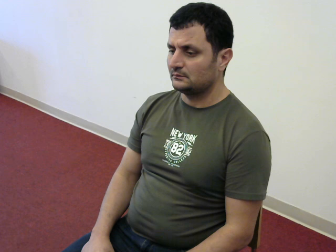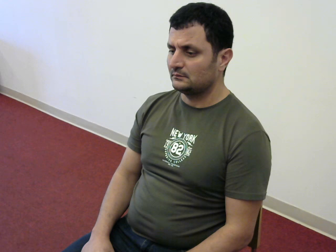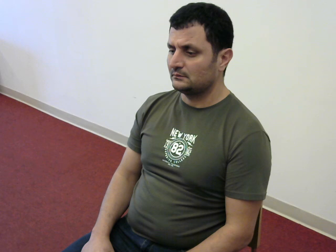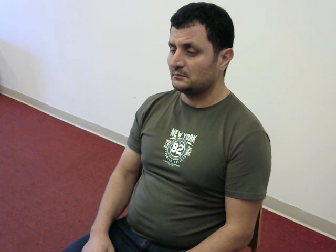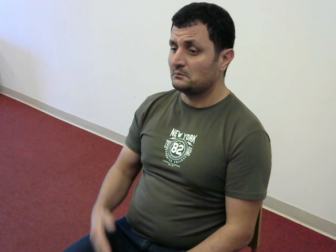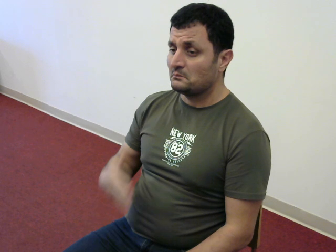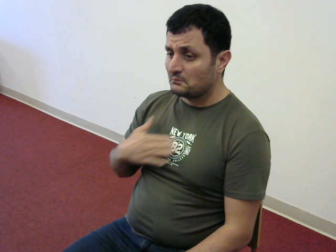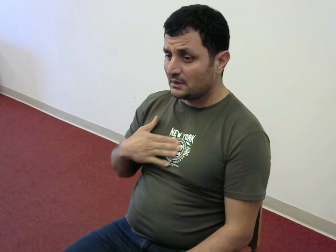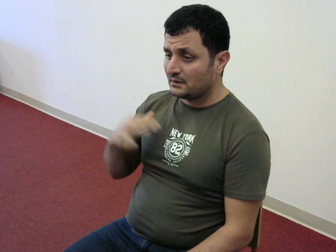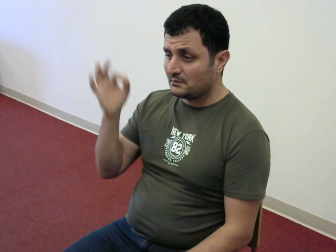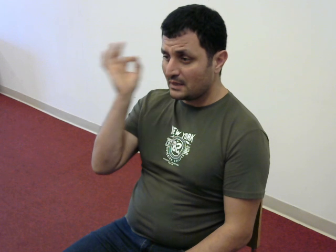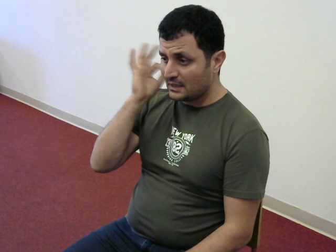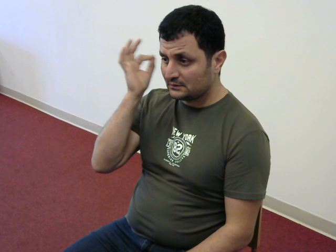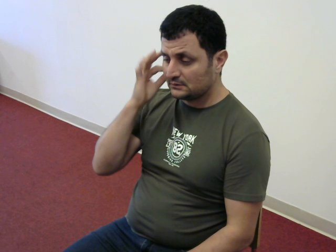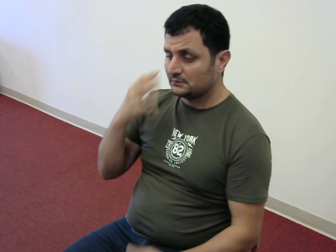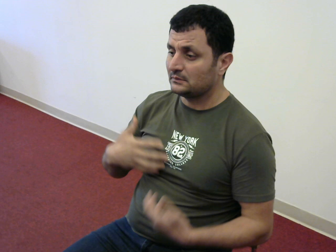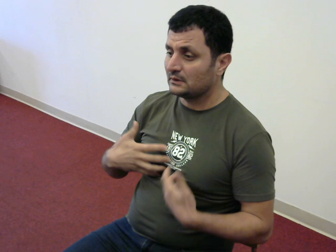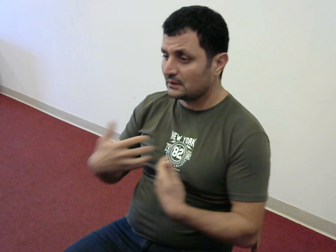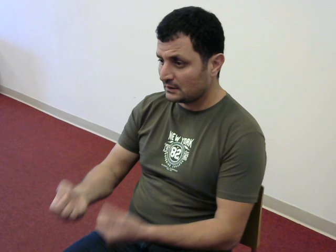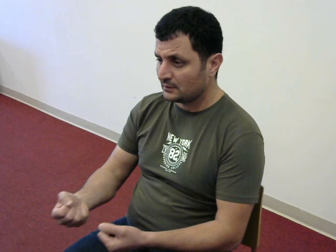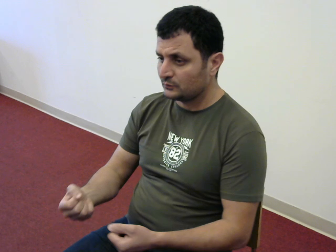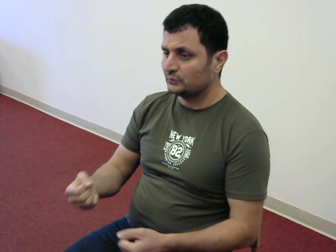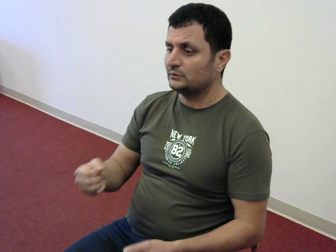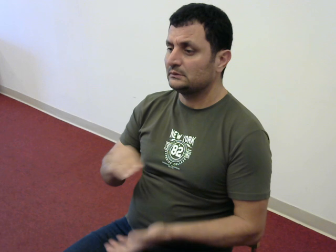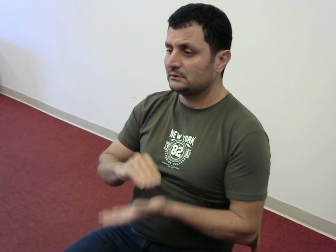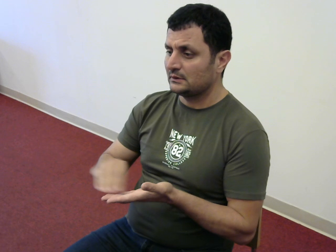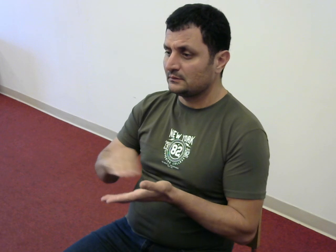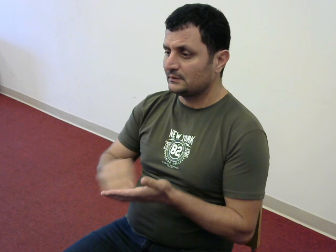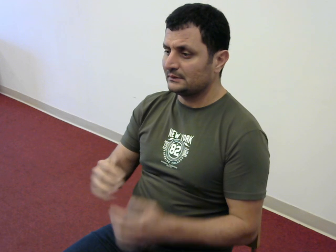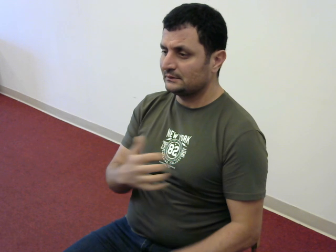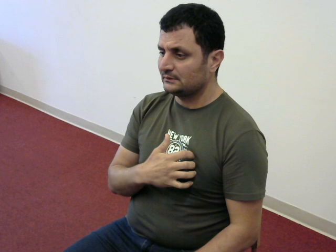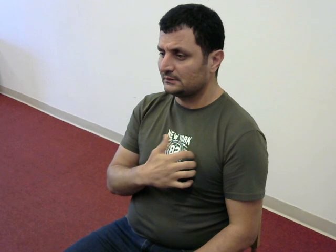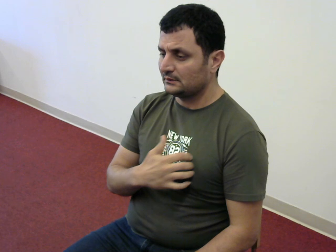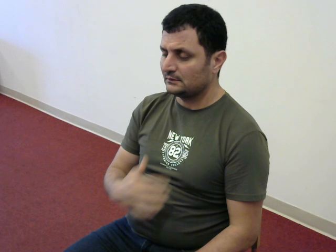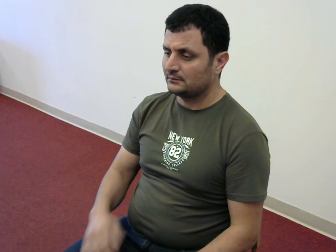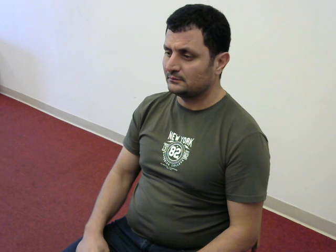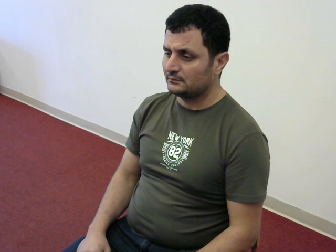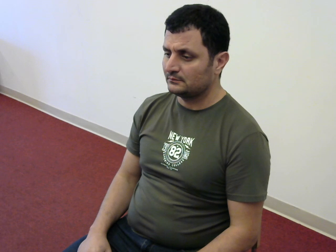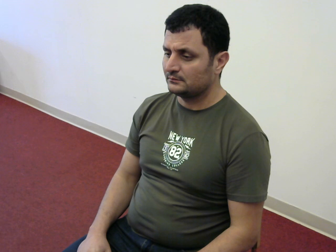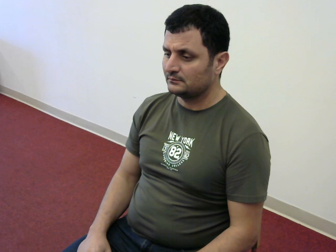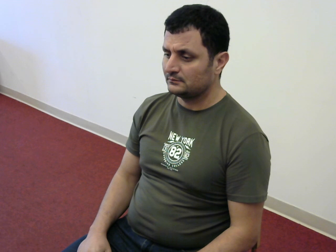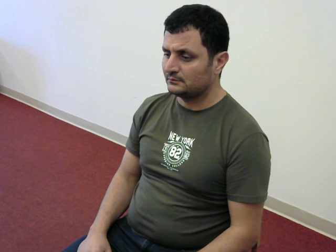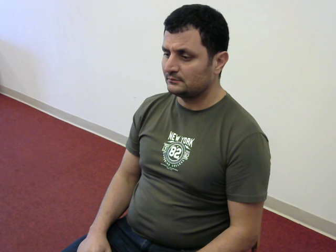Mən həkimin qəbuluna yazılmaq istəyirəm